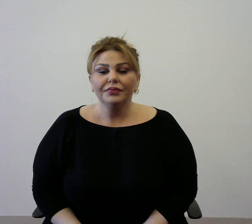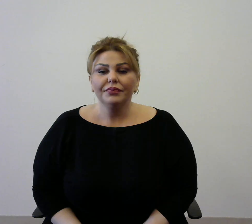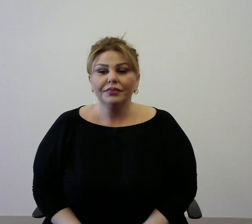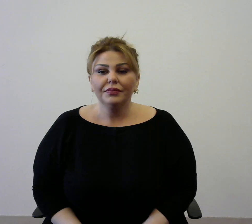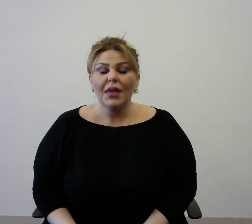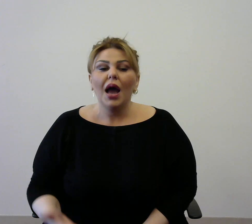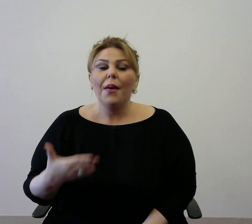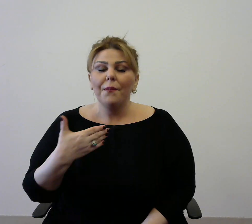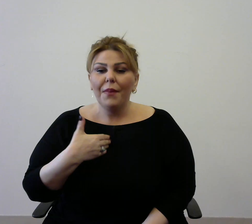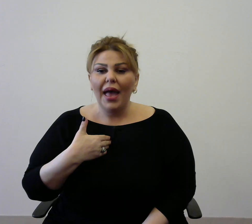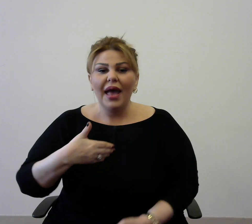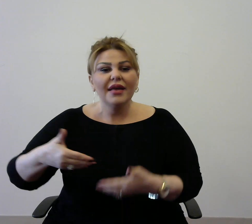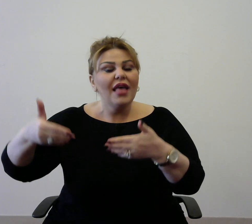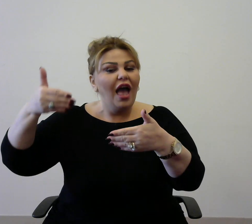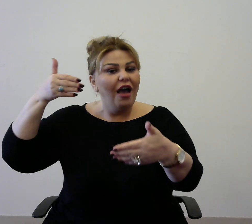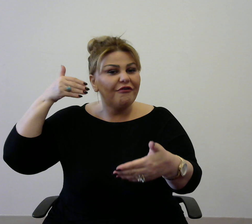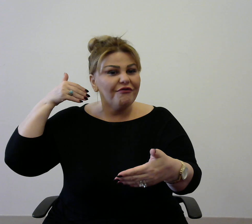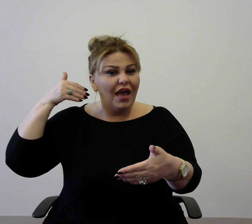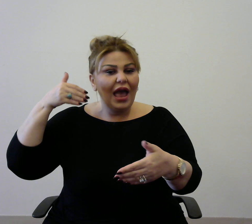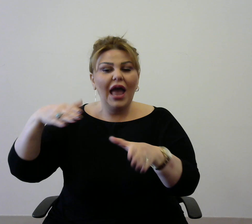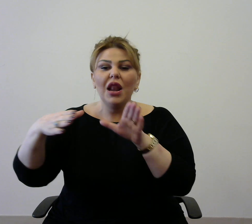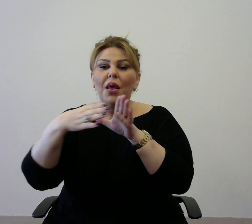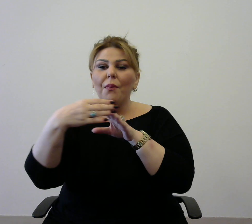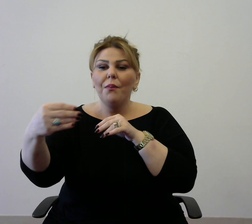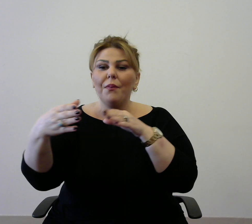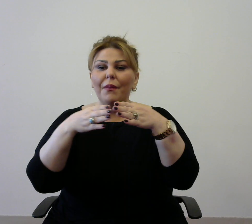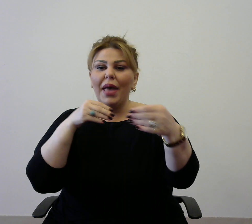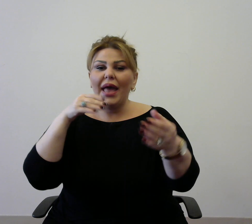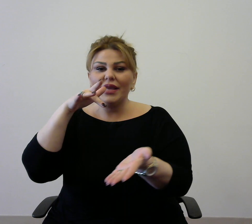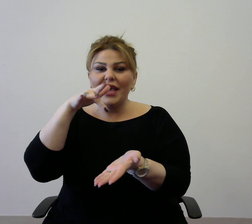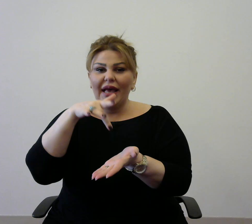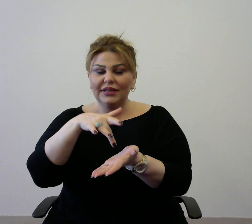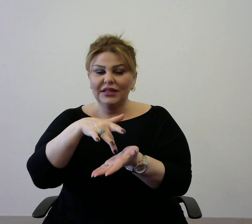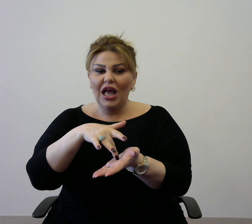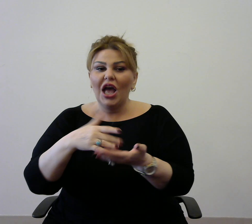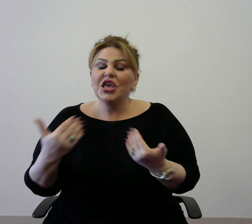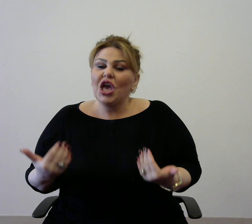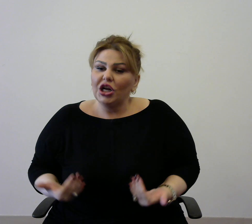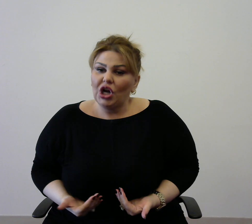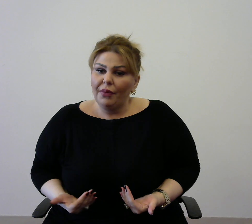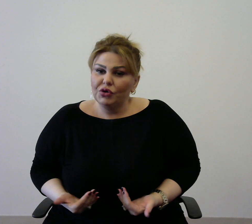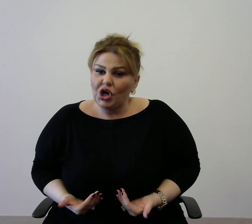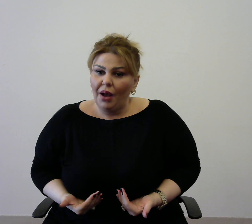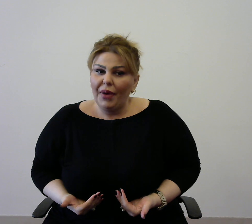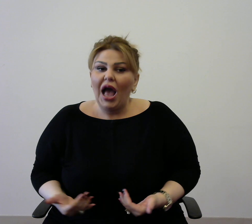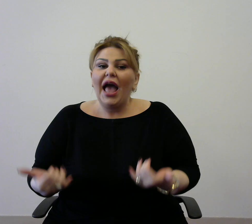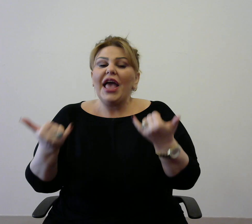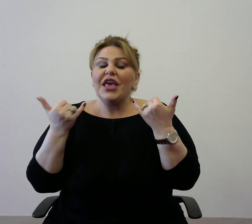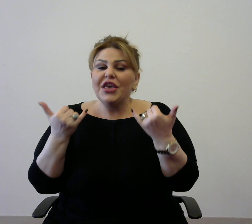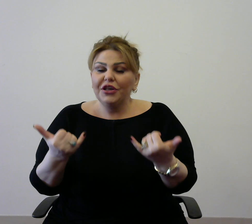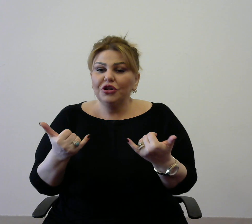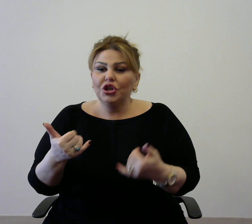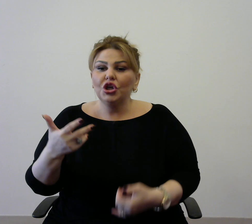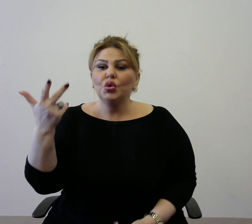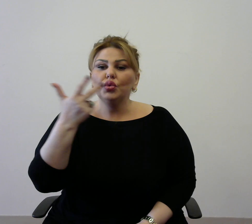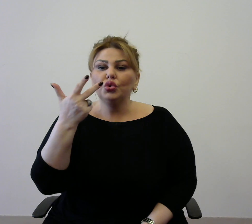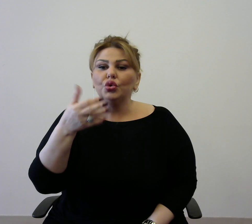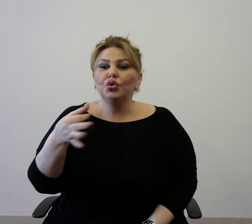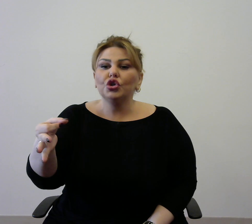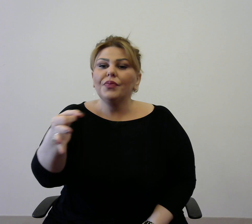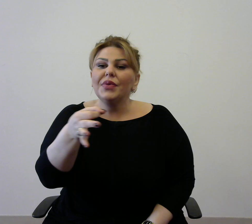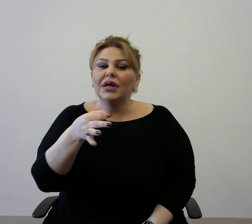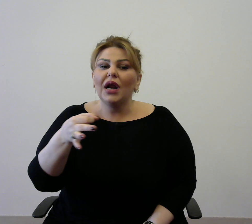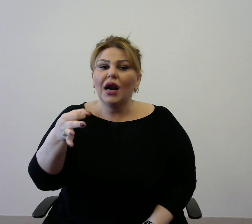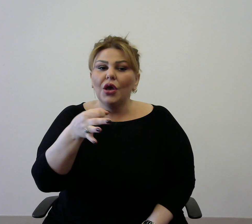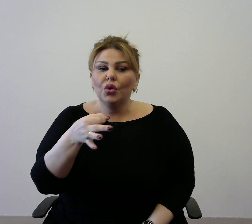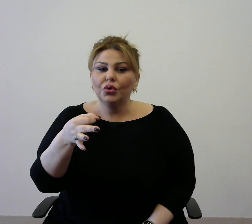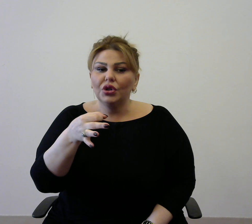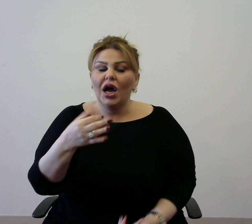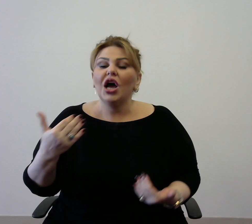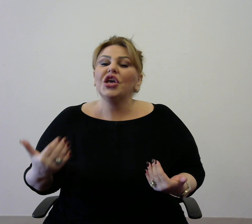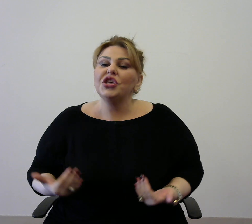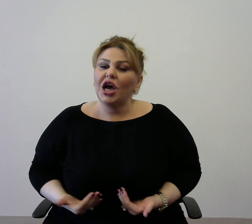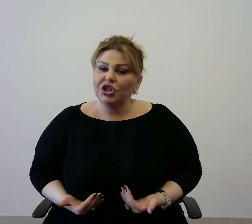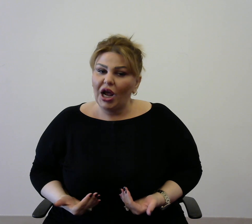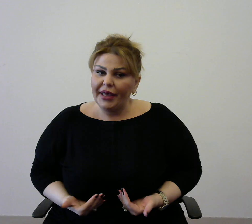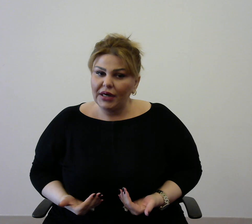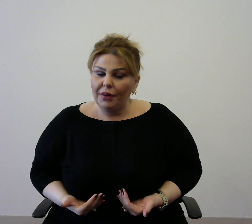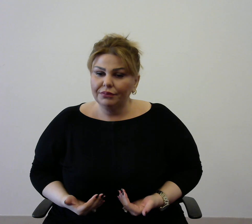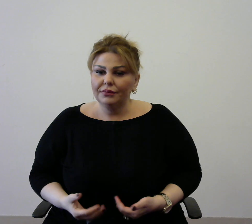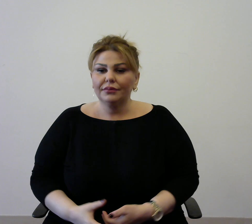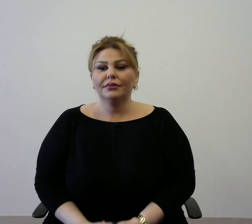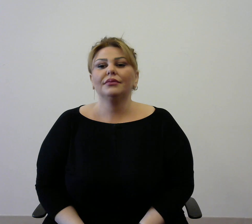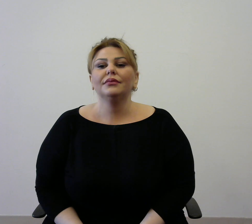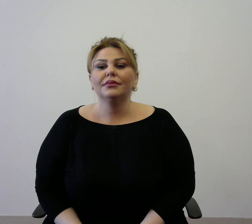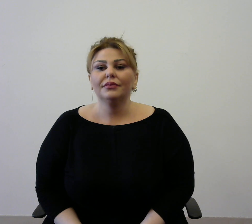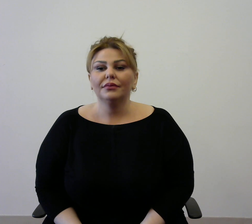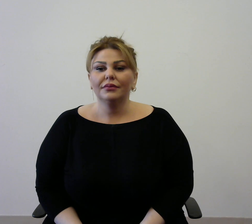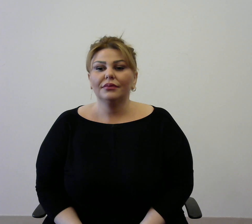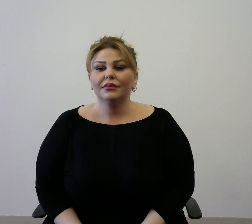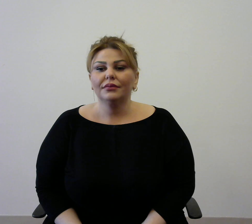Mən əvvəl mərkəzdə yaşamışam, amma indi 3-cü mikrorayonda yaşayıram